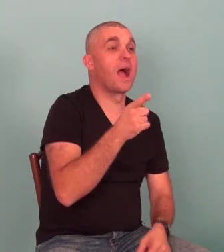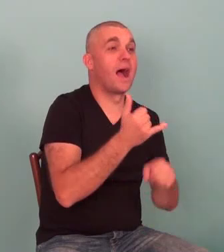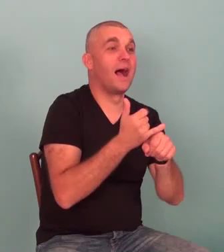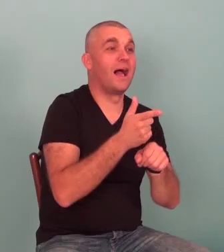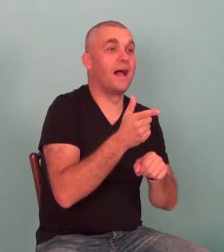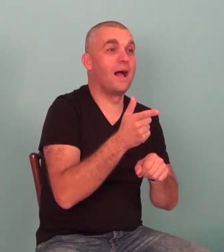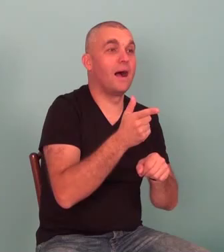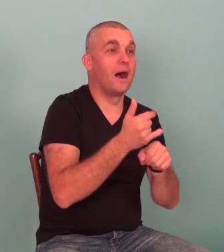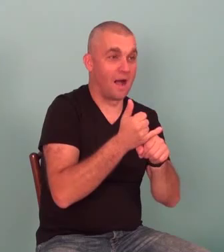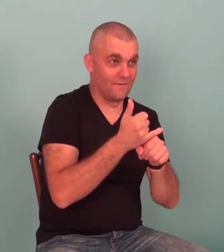Kawiarnia?